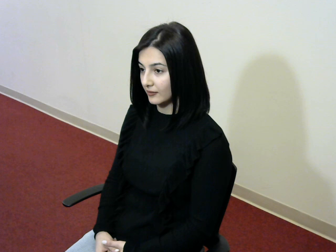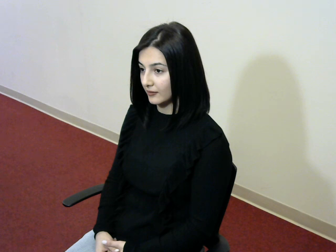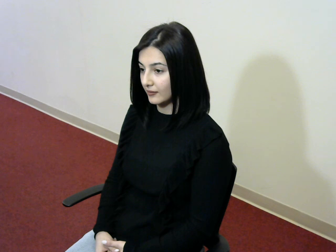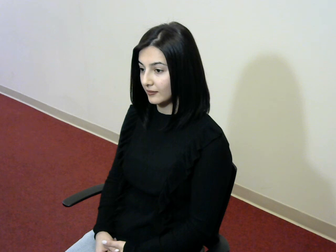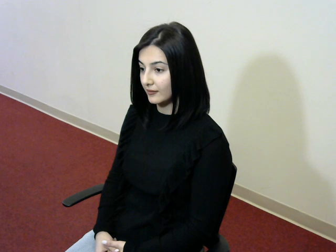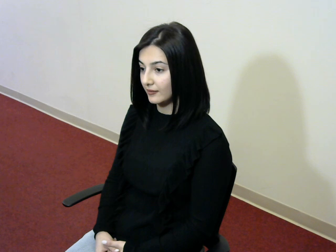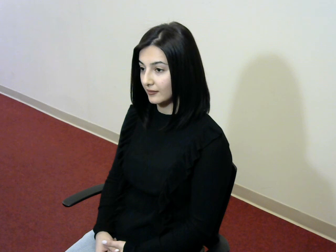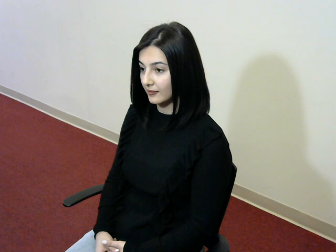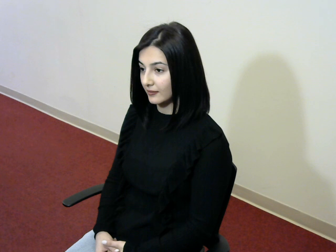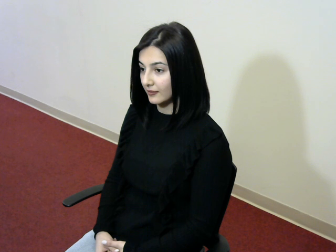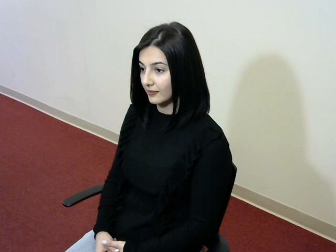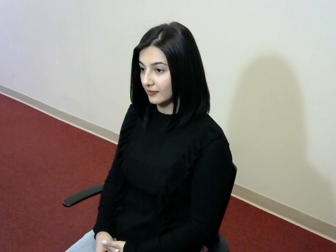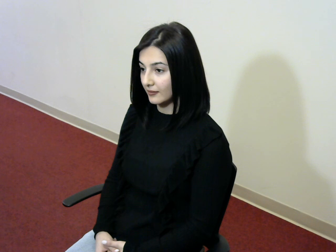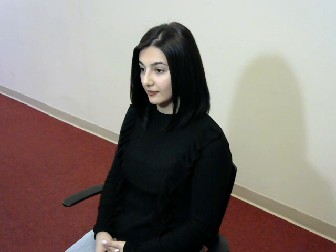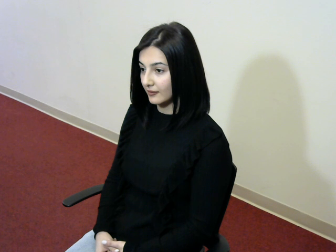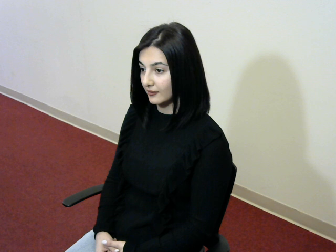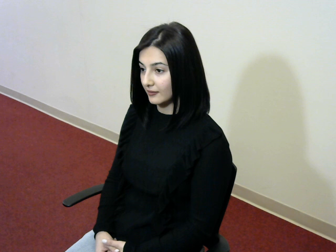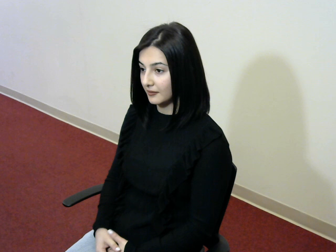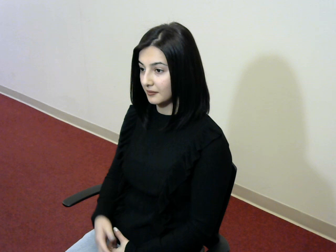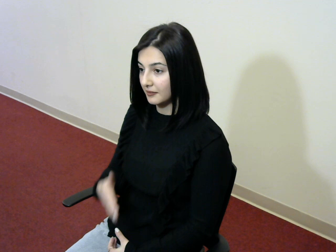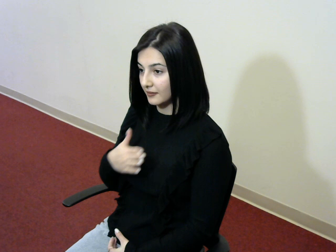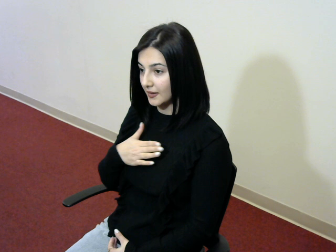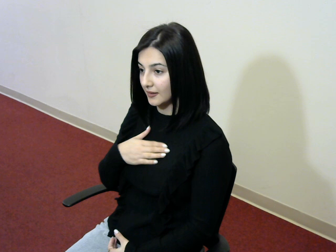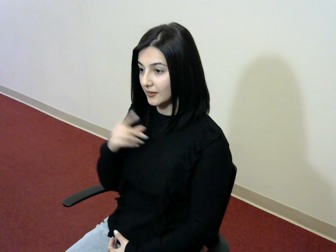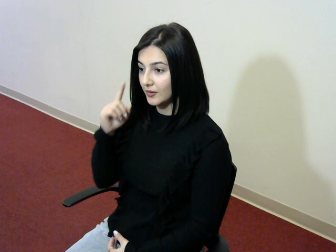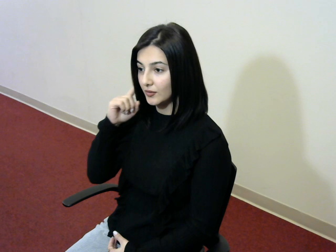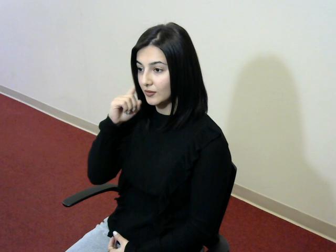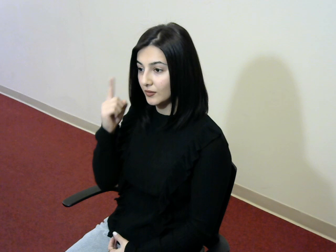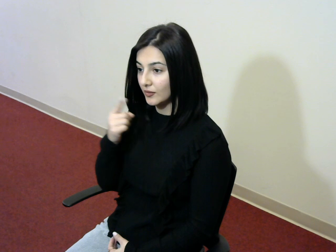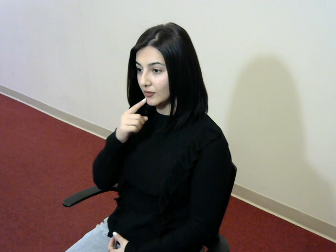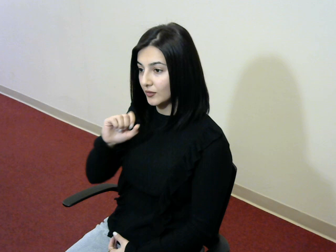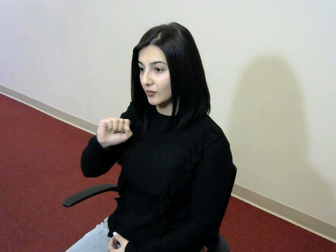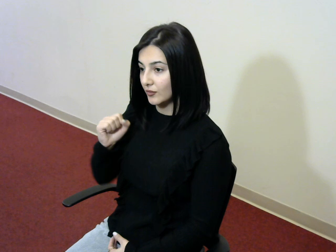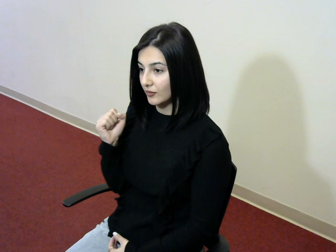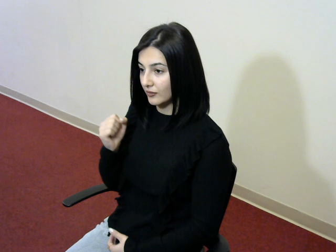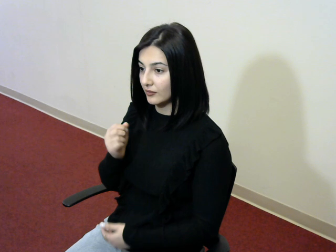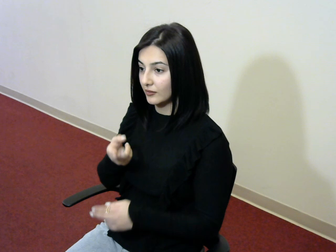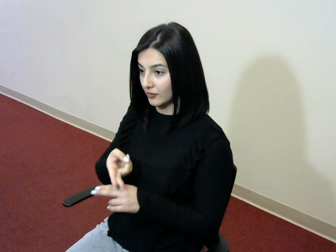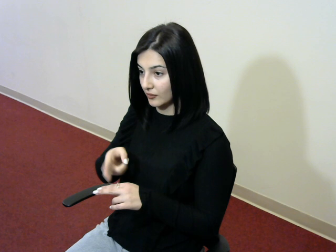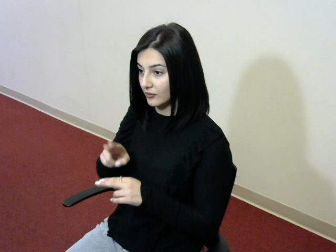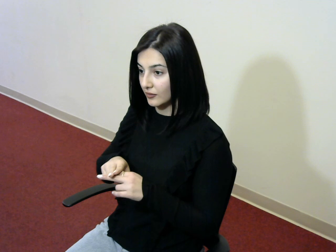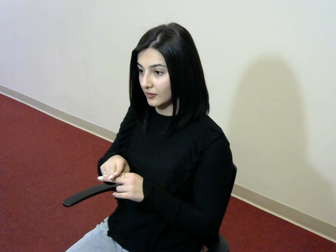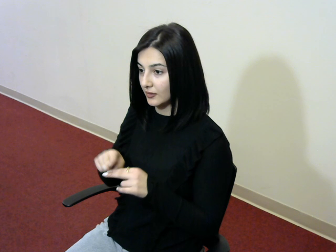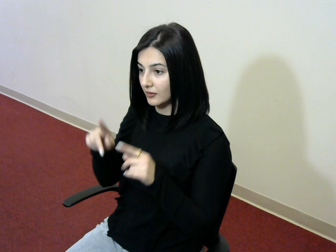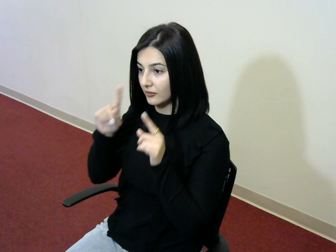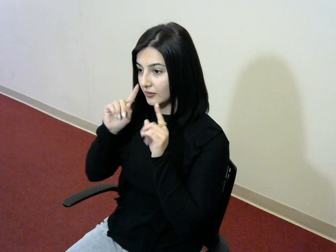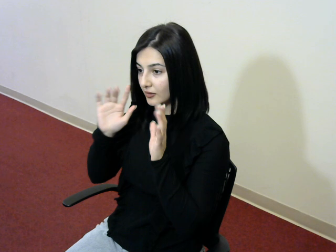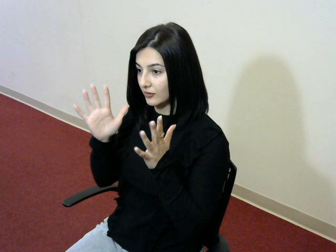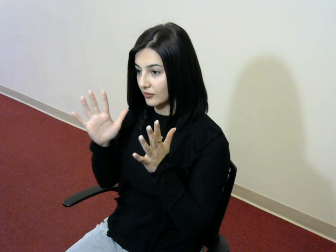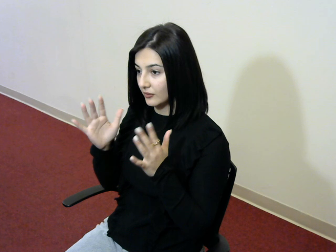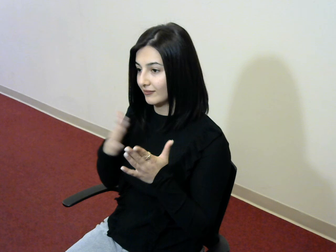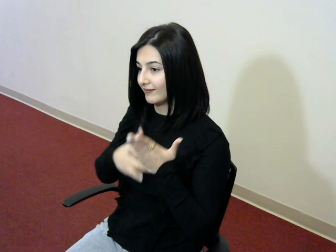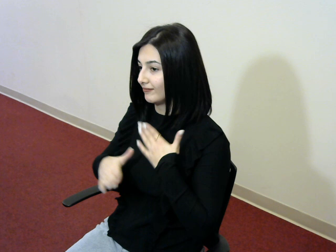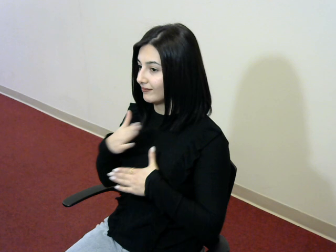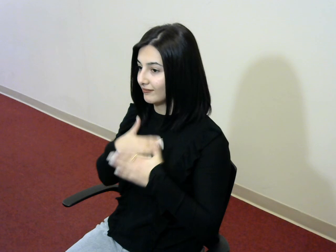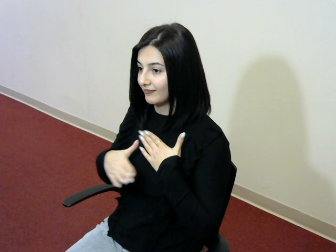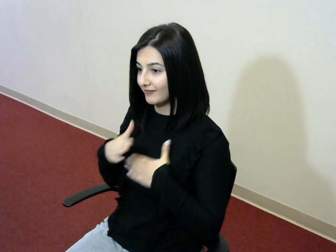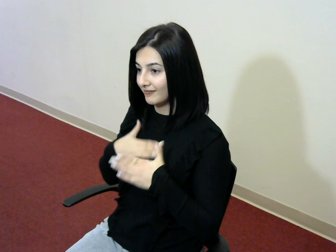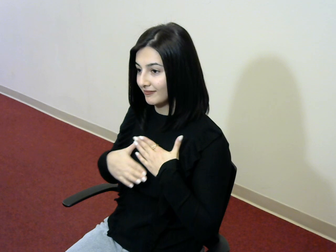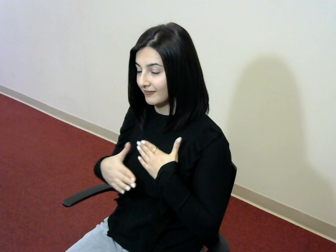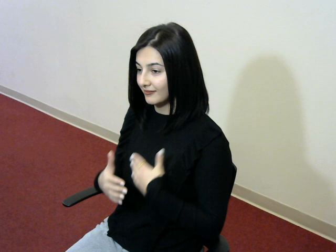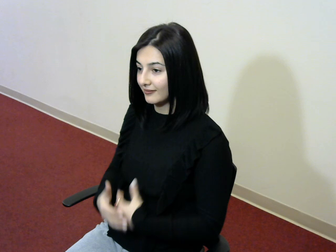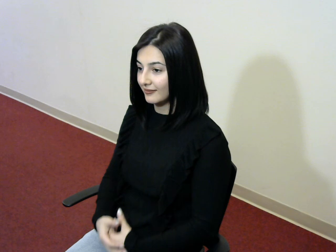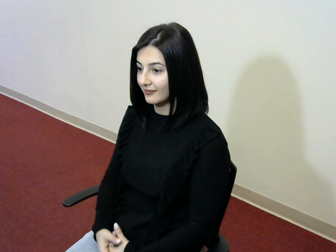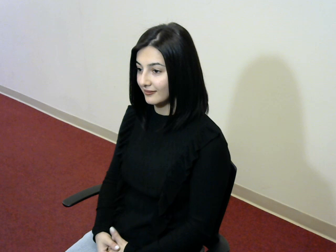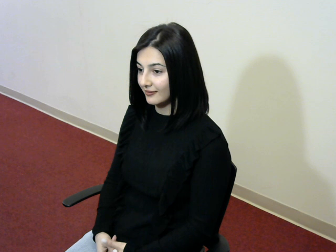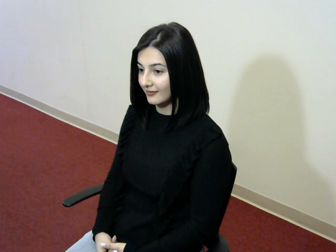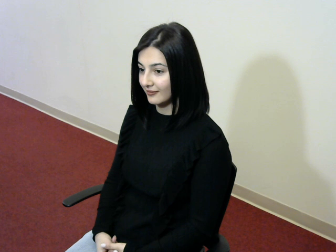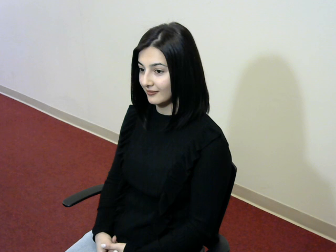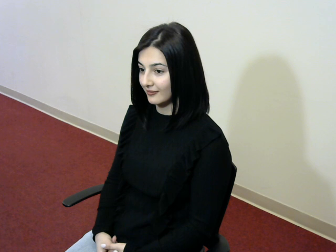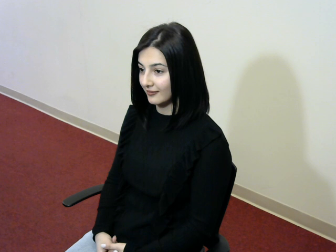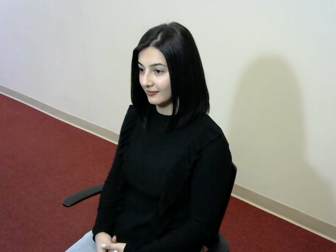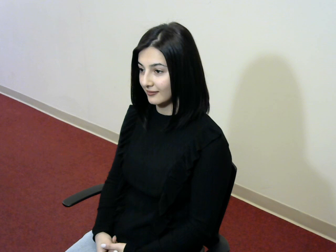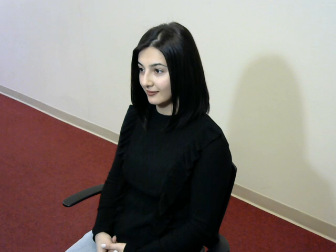Mənim eşitmə məhdudiyyətli dostlarım bu xəbərə sevinəcək